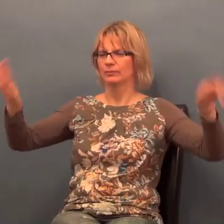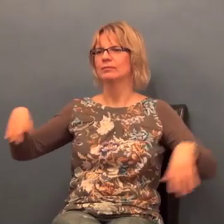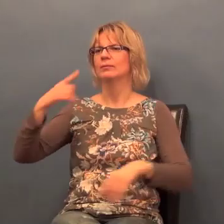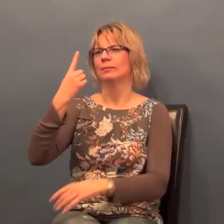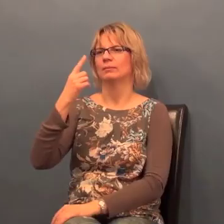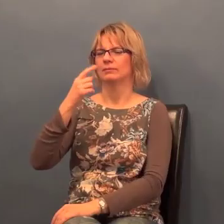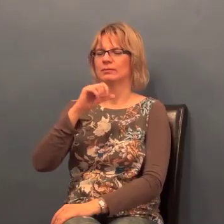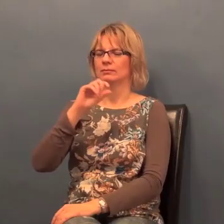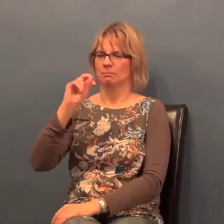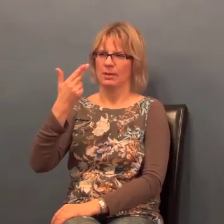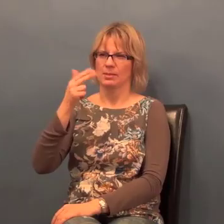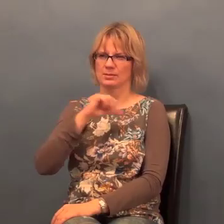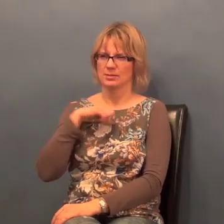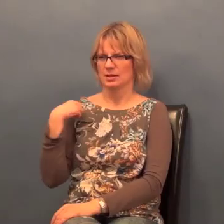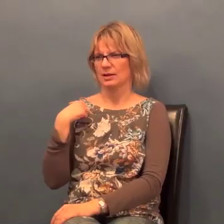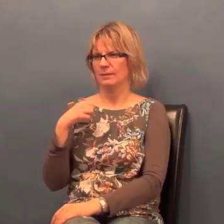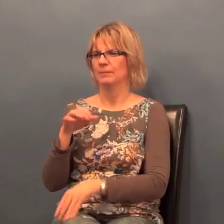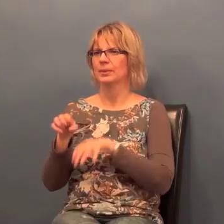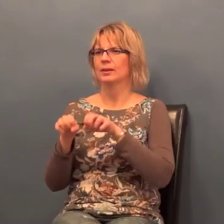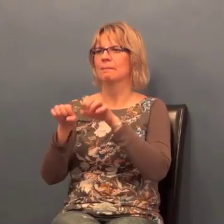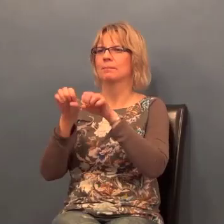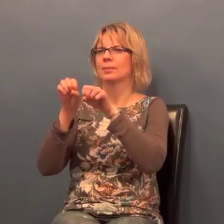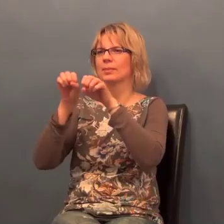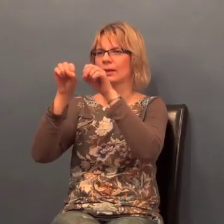Pan wspina się po drabinie.